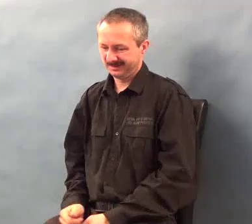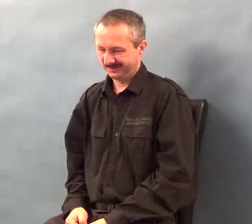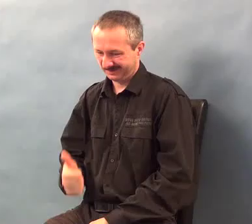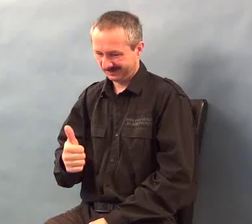Super.